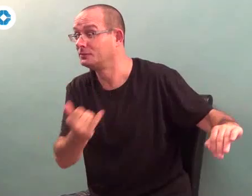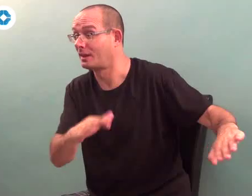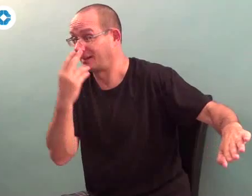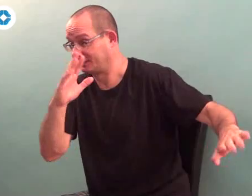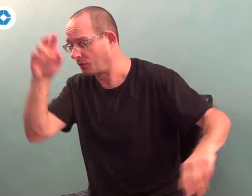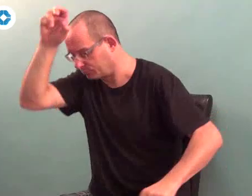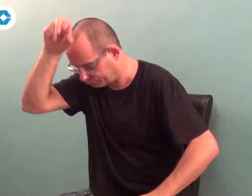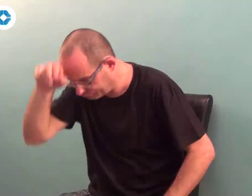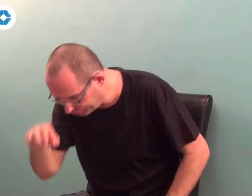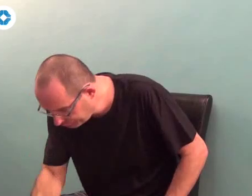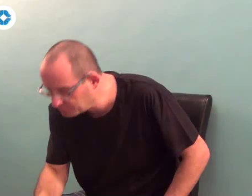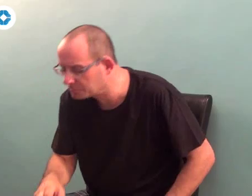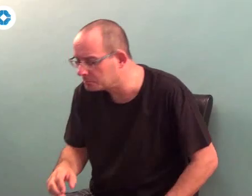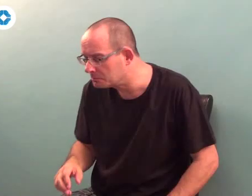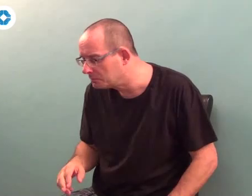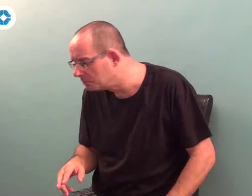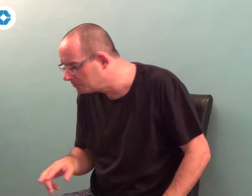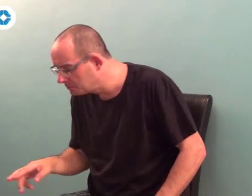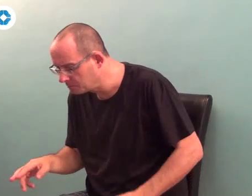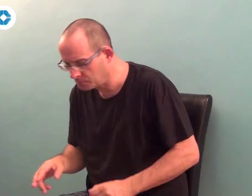Pan schodzi na dół i dziwi się, przygląda się koszykom.